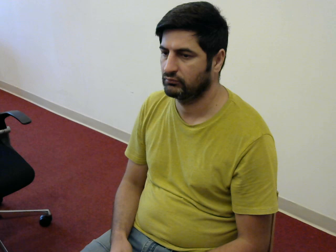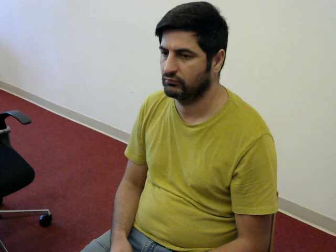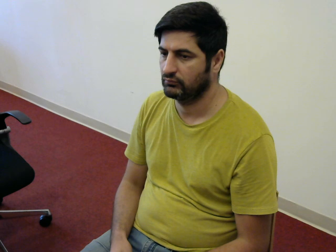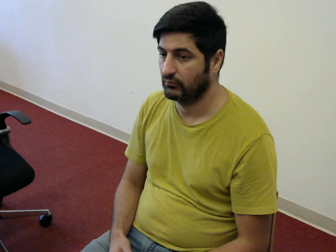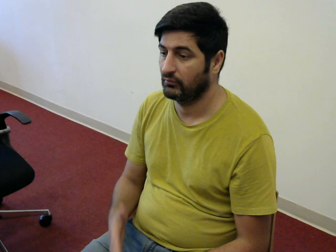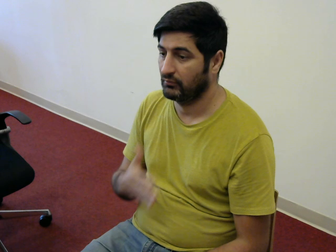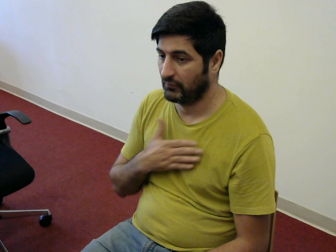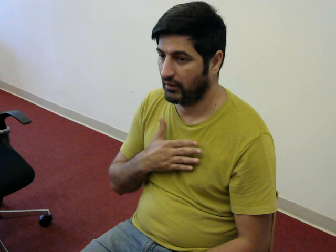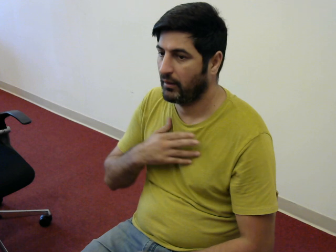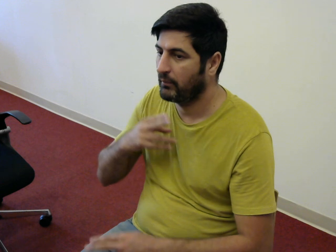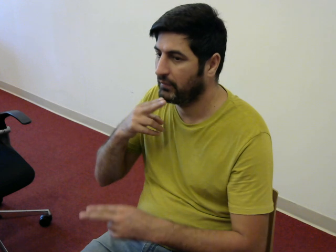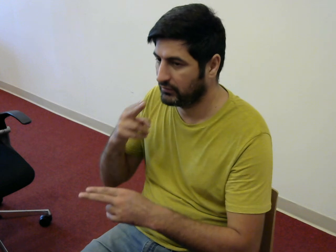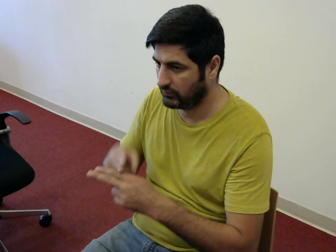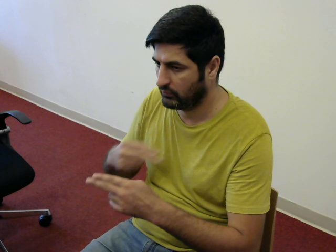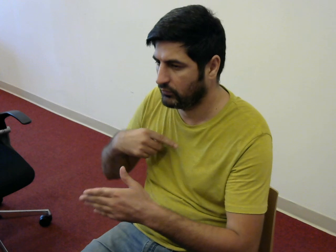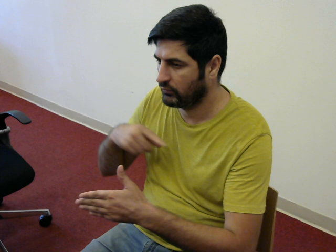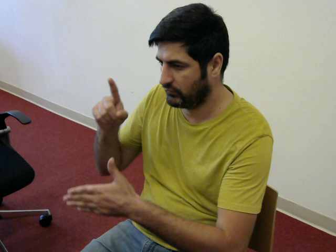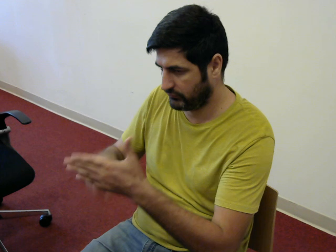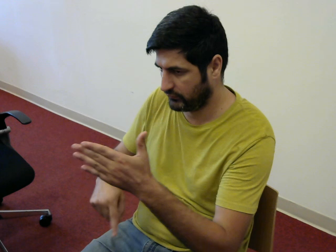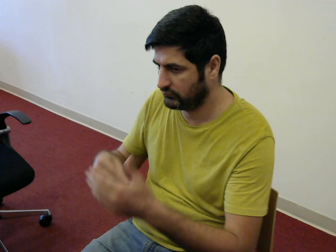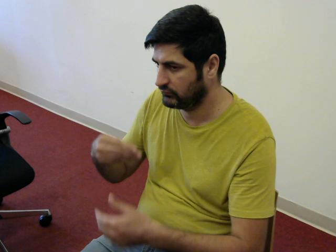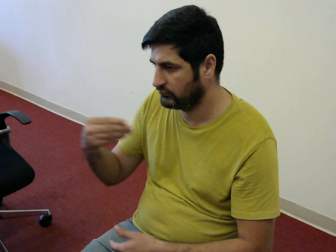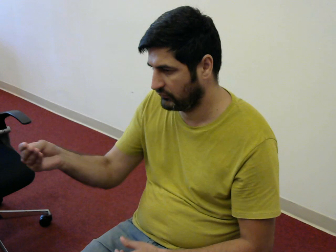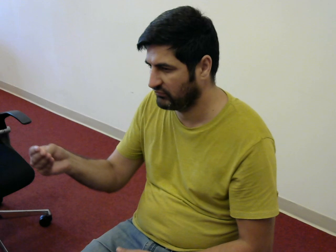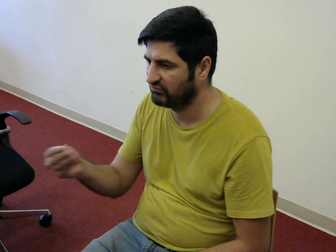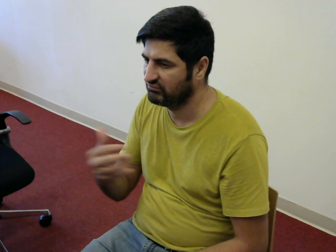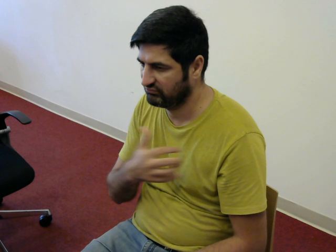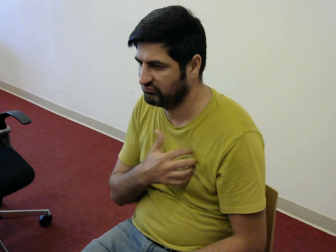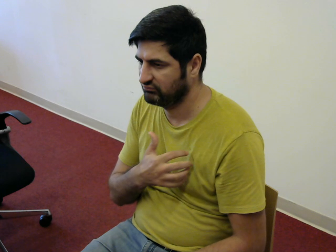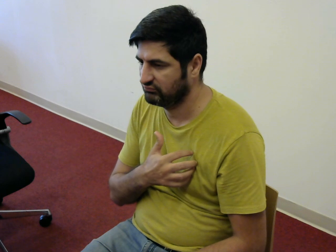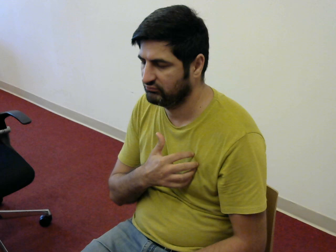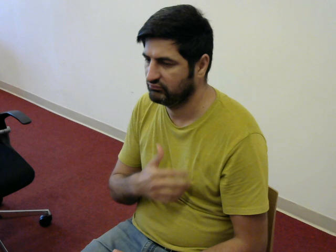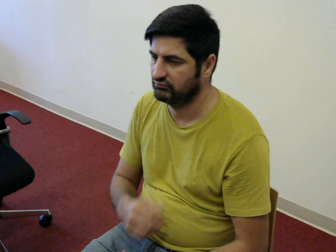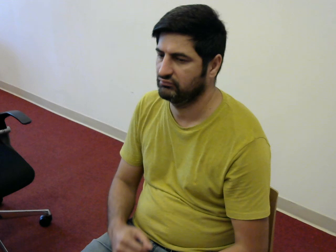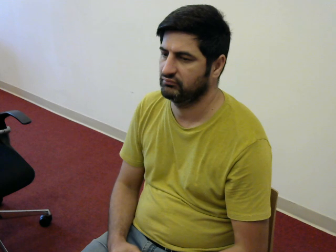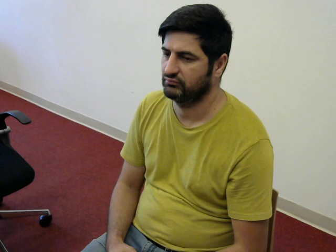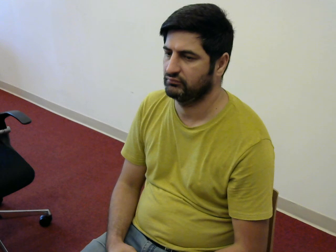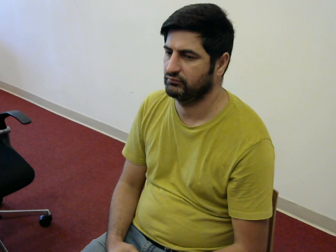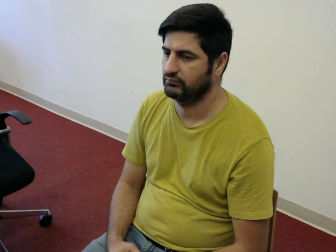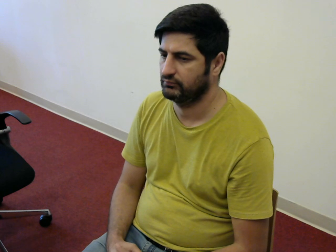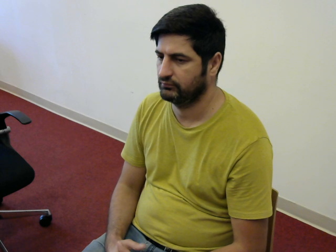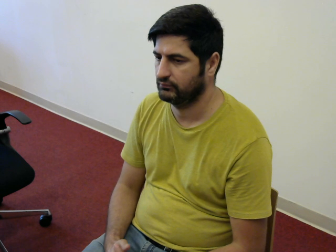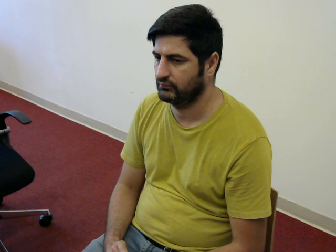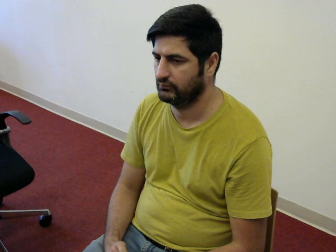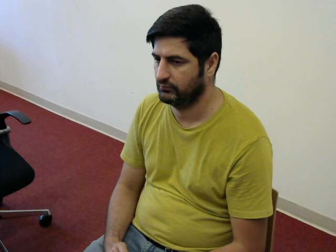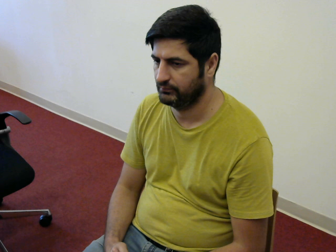Mən bacıma etibarnamə vermək istəyirəm